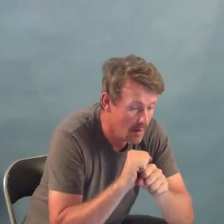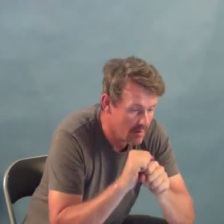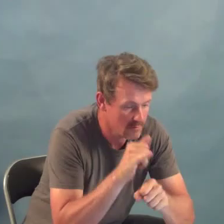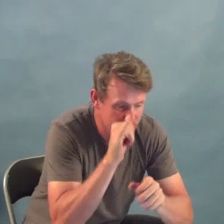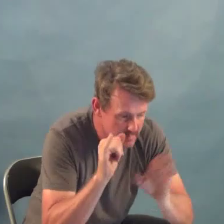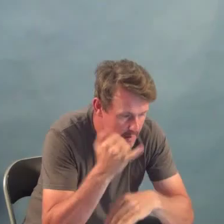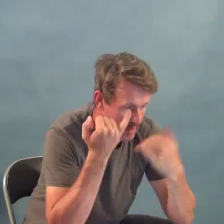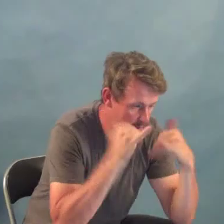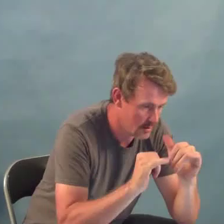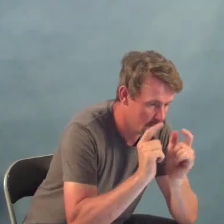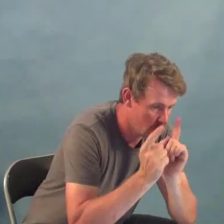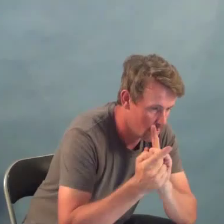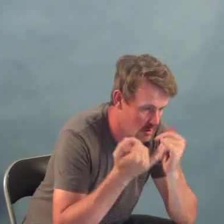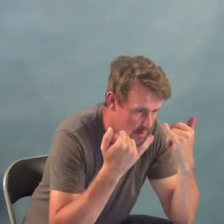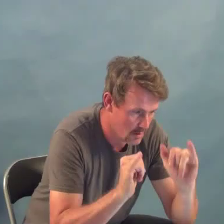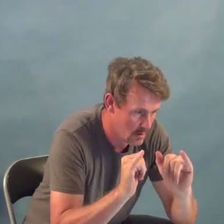Innego dnia się spotkajmy.